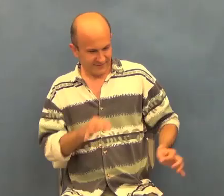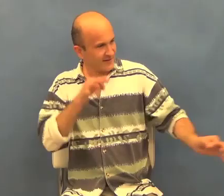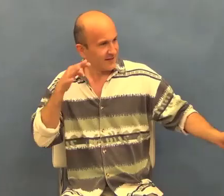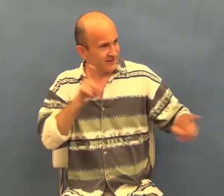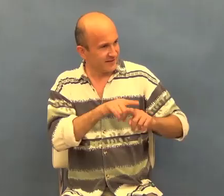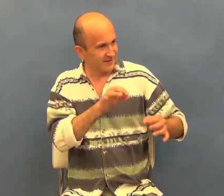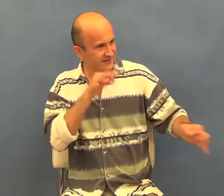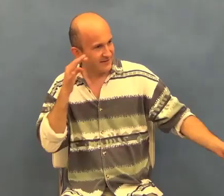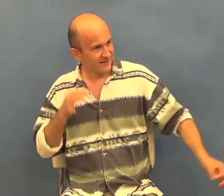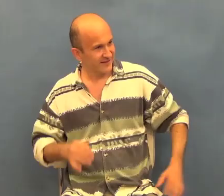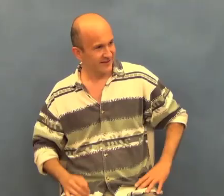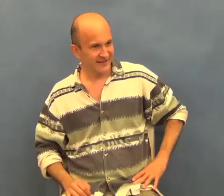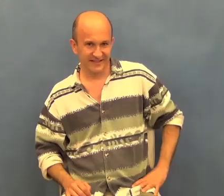Strzela, tak jak się strzela z łuku.